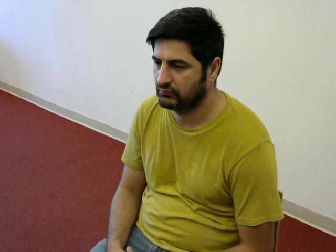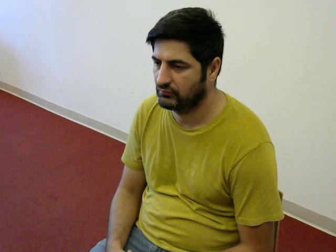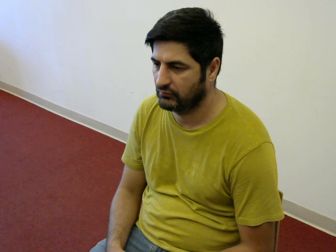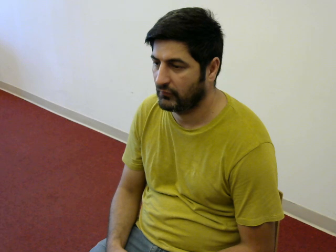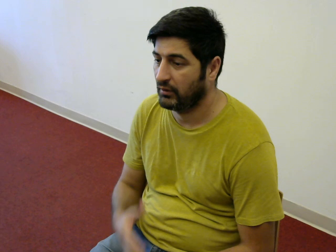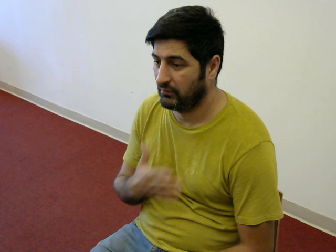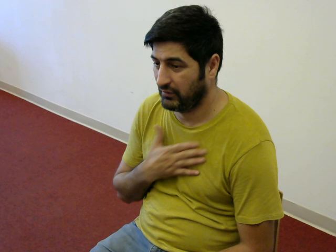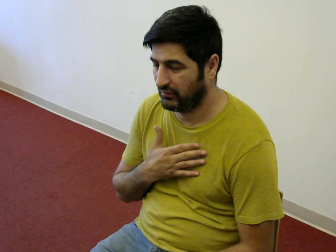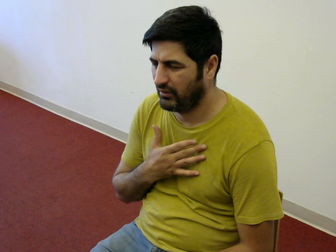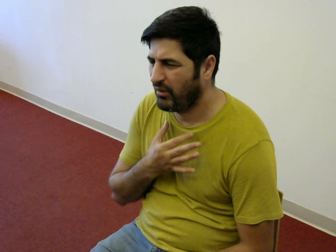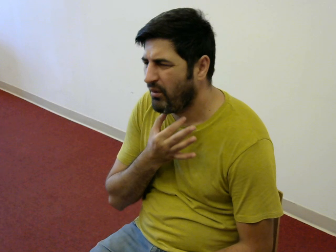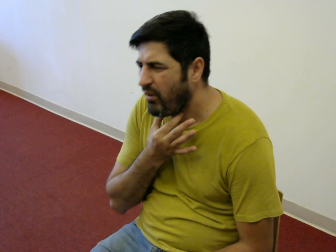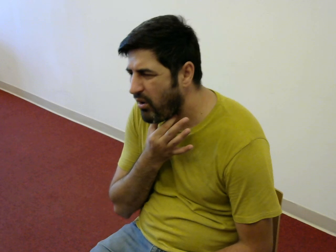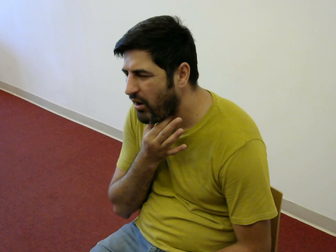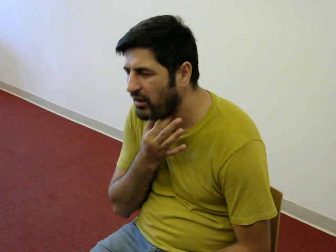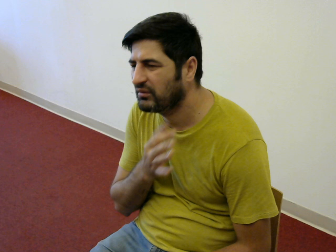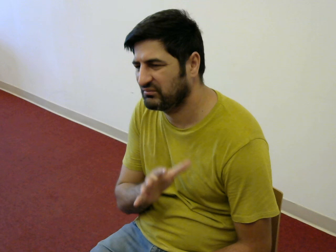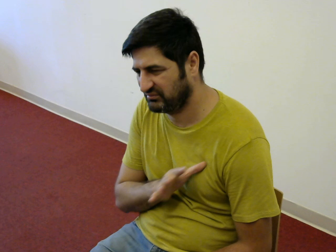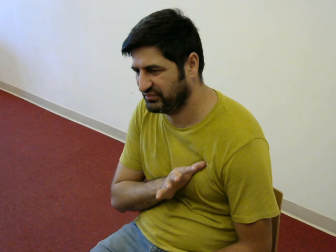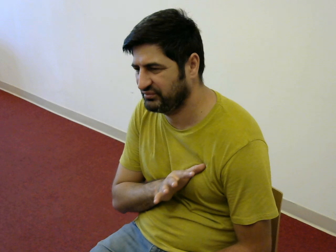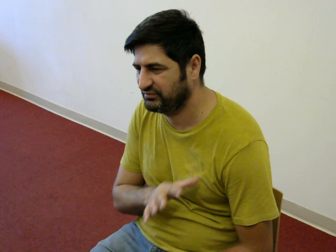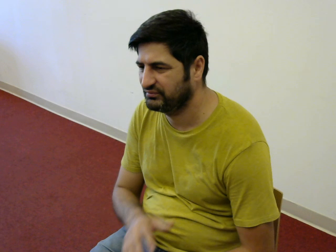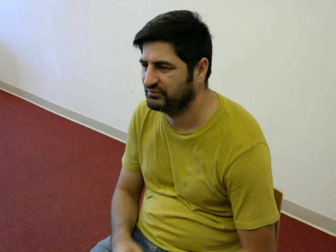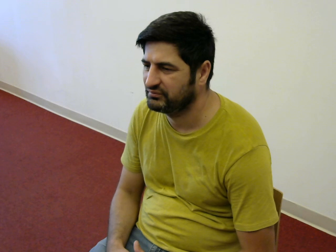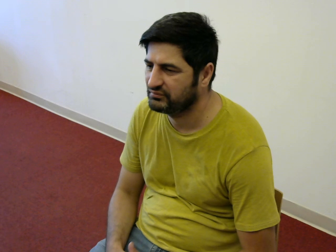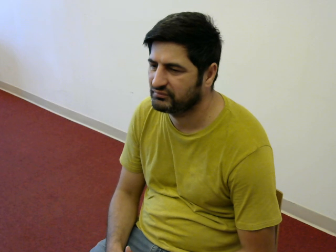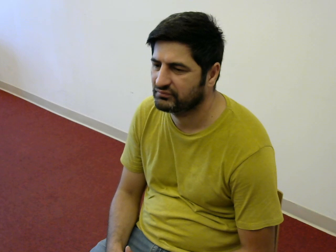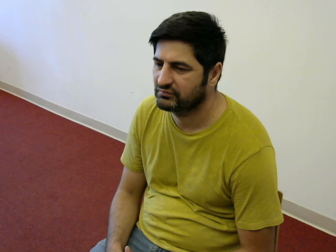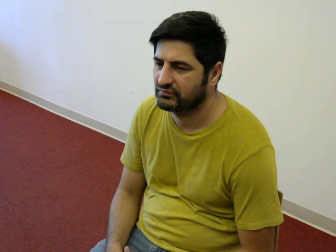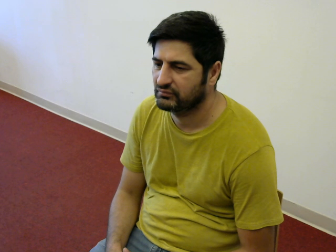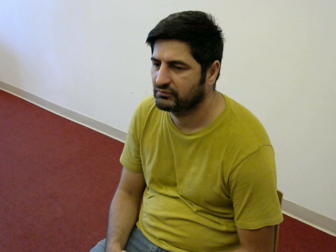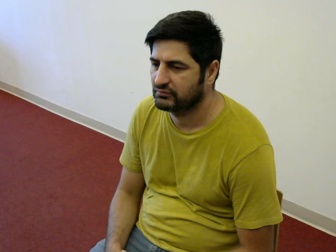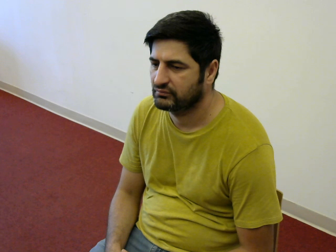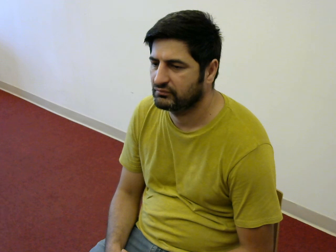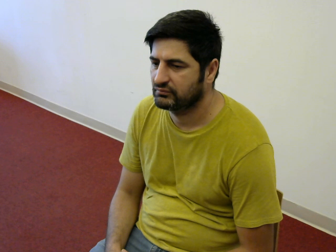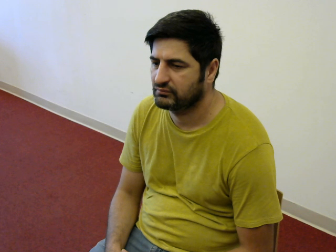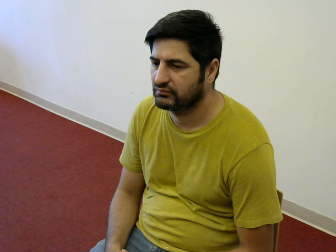Mən zökəm olmuşam